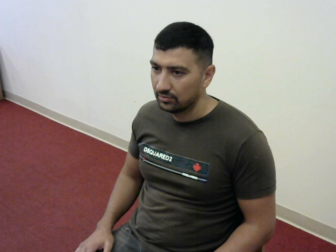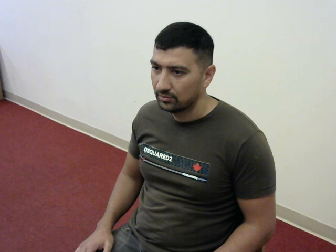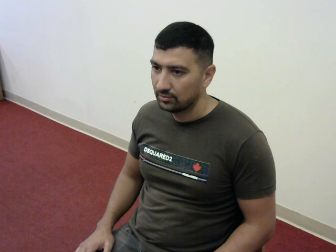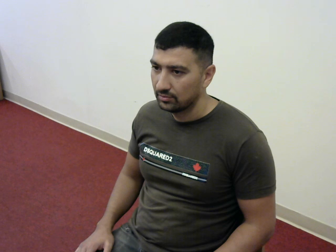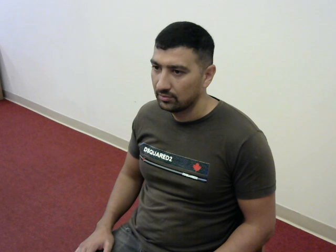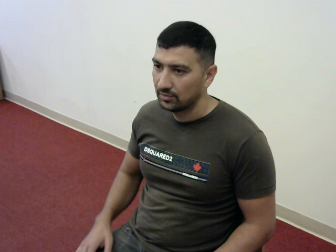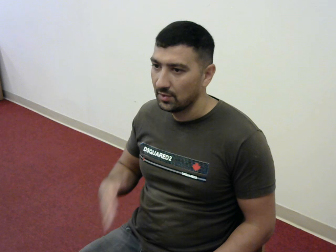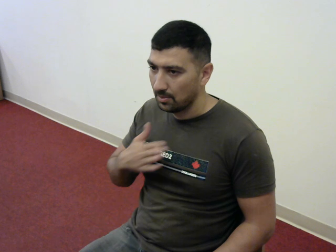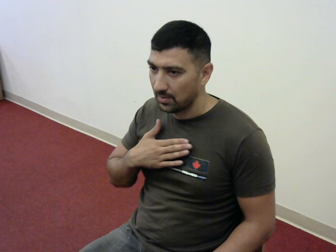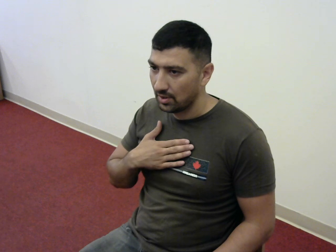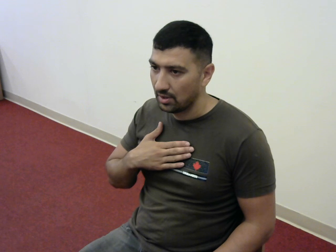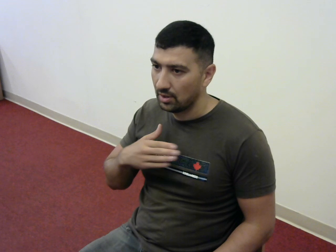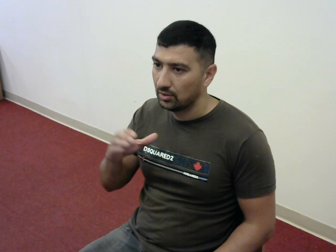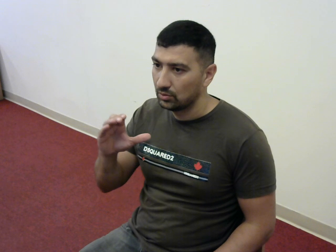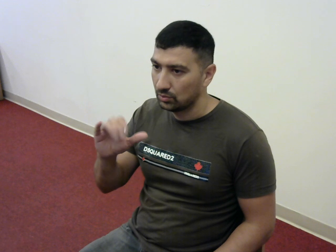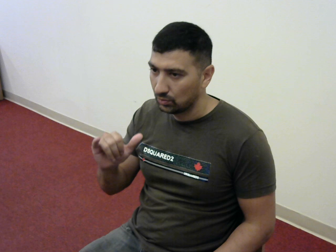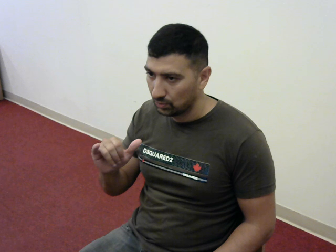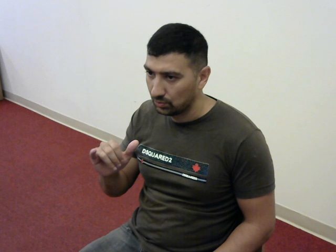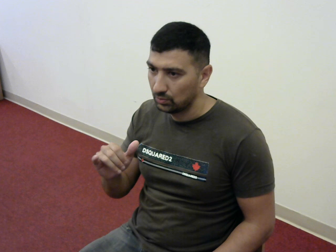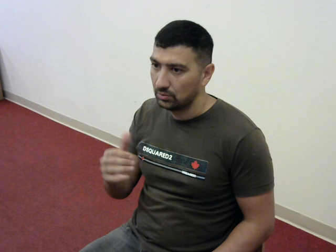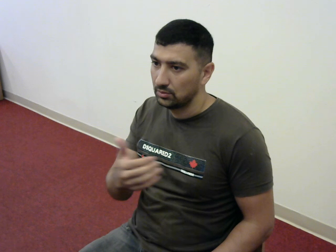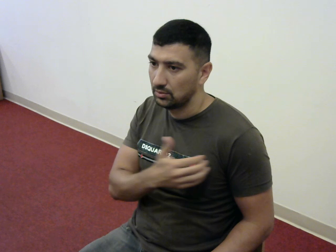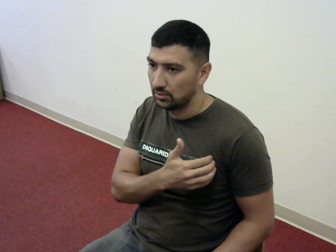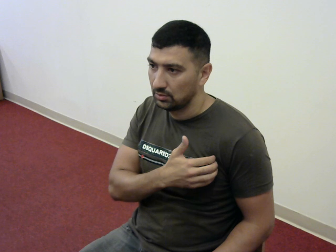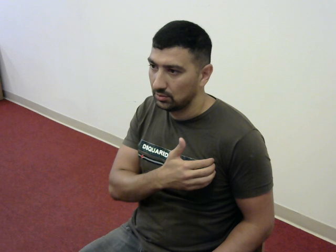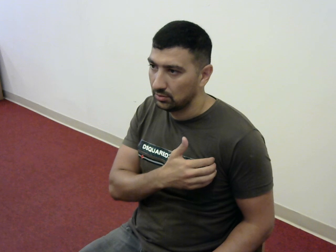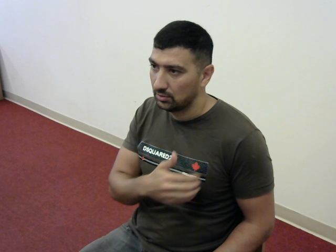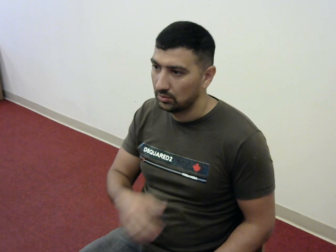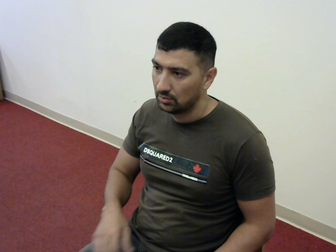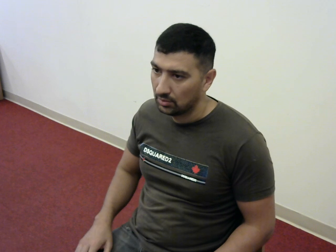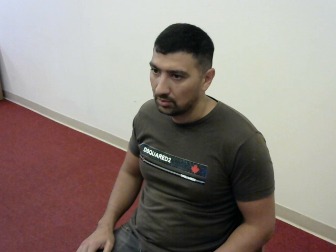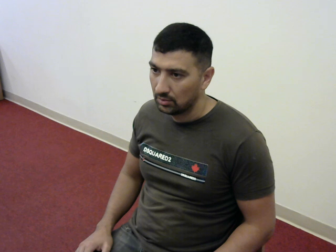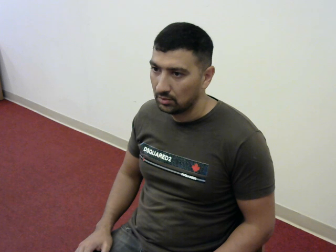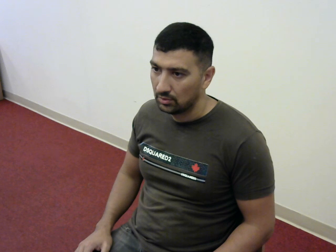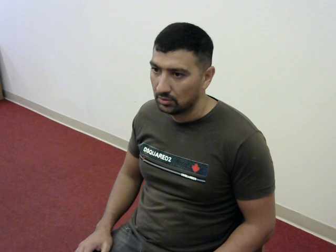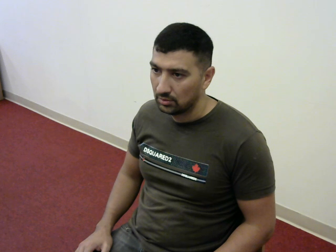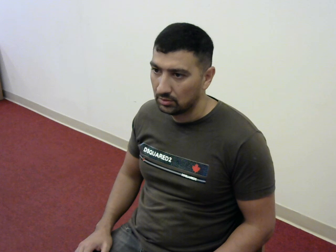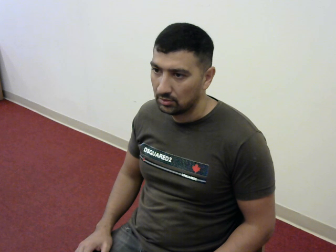Mən su istəyirəm